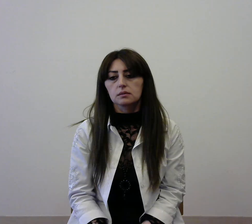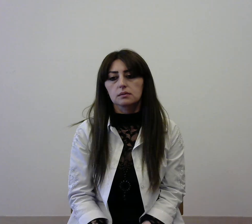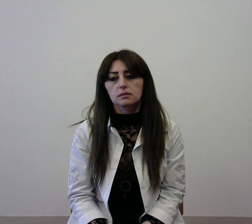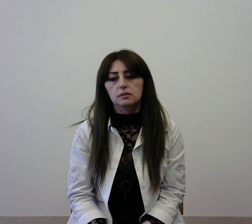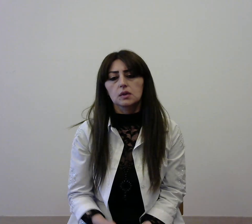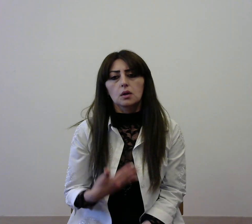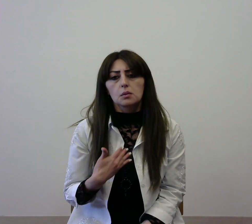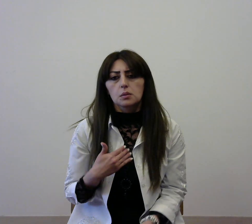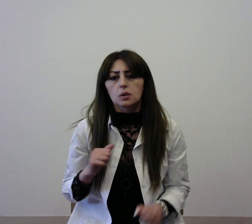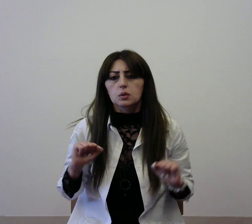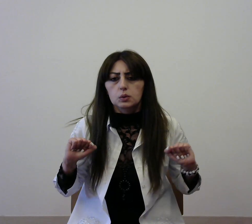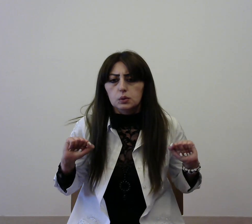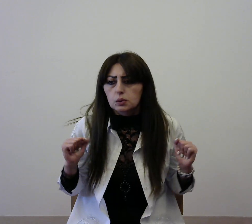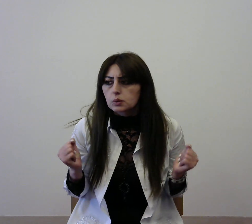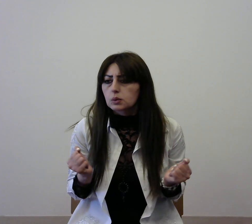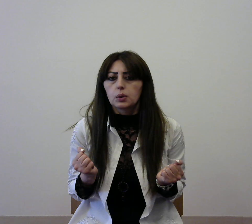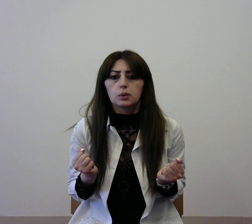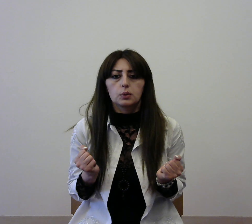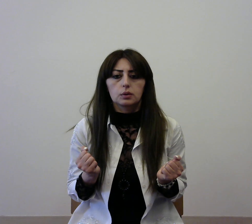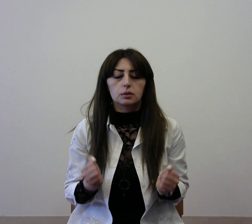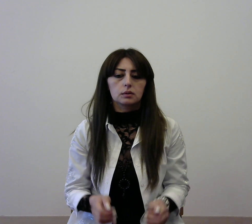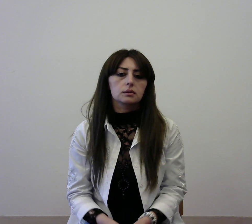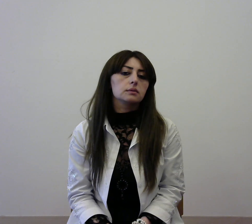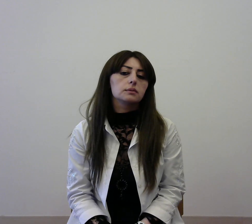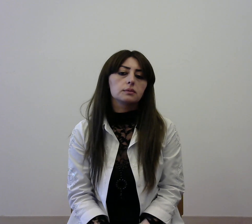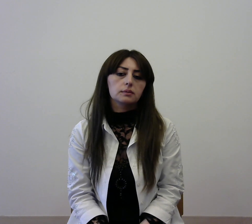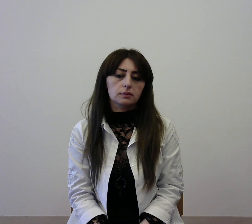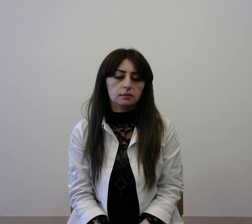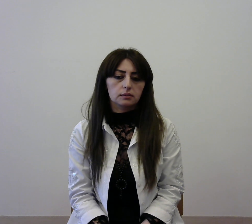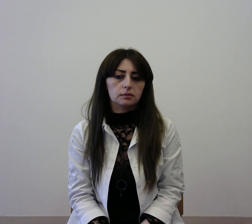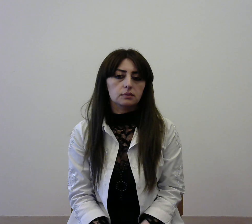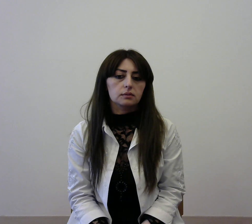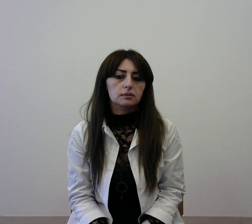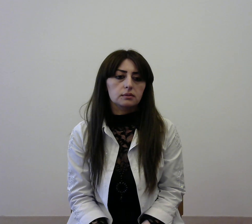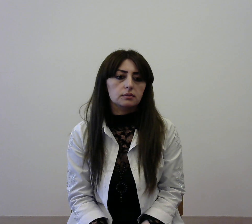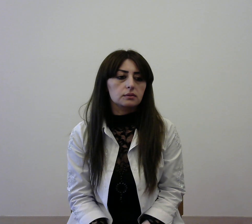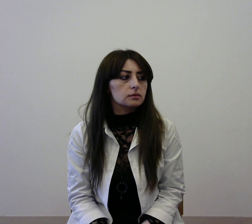Mənə soyuqdur